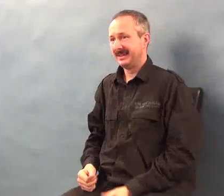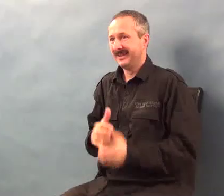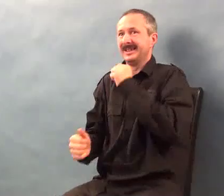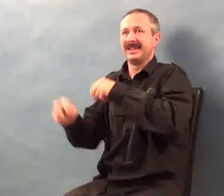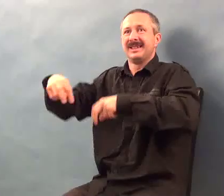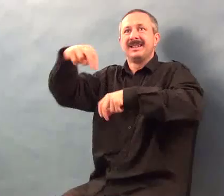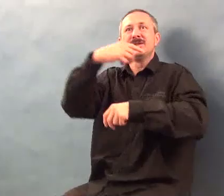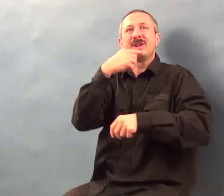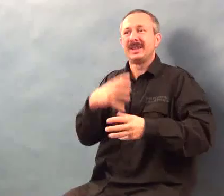Przerażona, bo coś skacze jak królik. Ale co to jest?